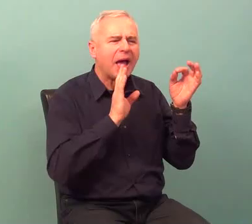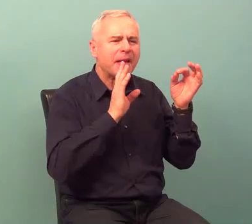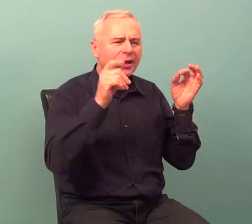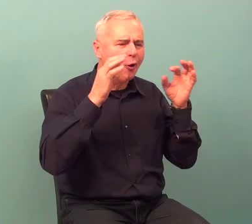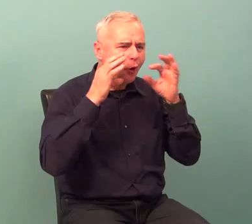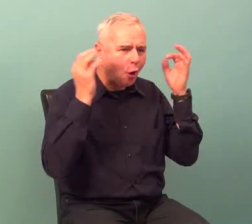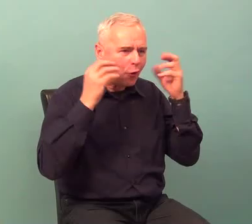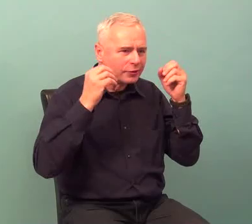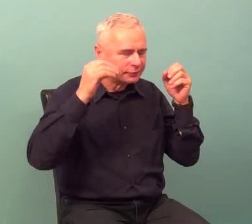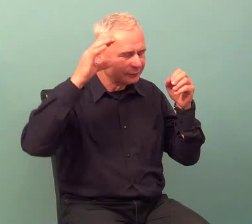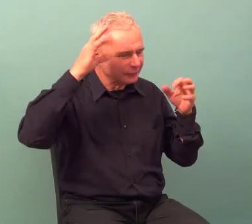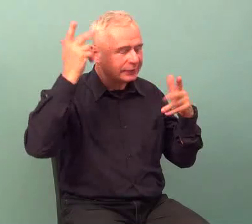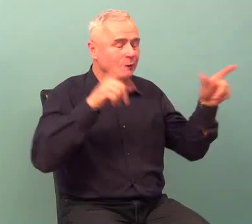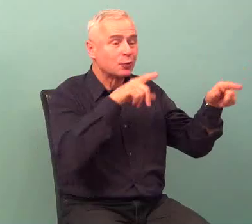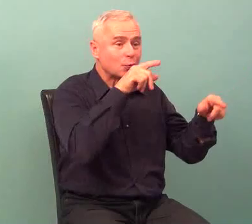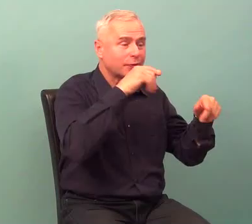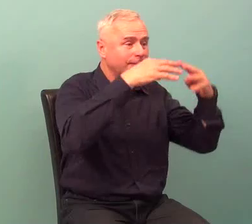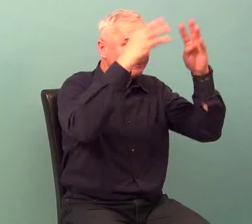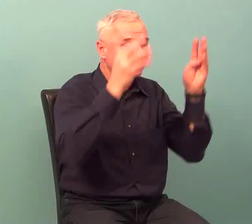Kot i ptaszek w klatce.